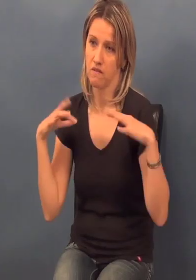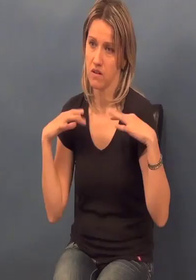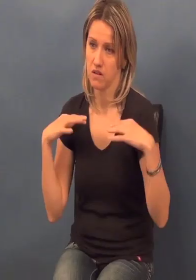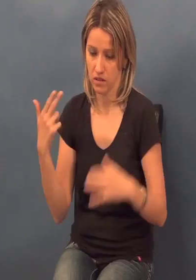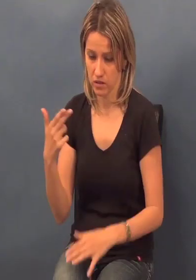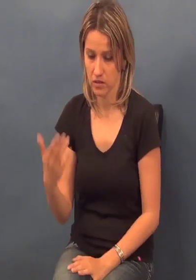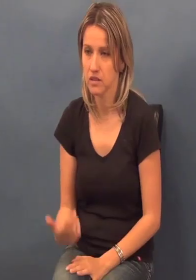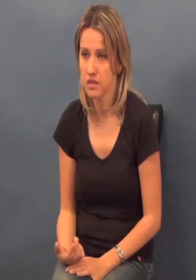Mam wolną niedzielę.